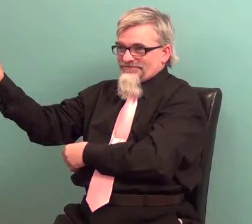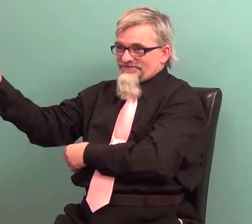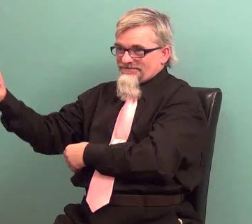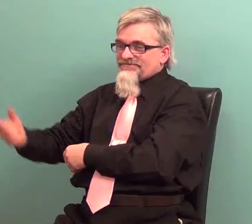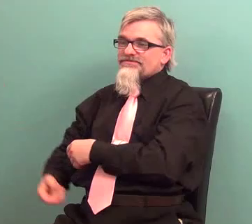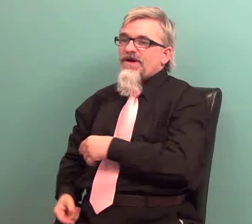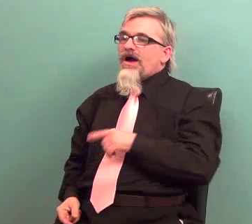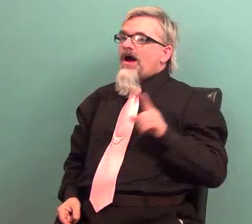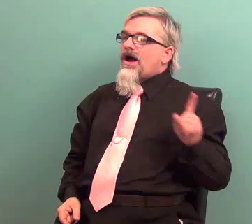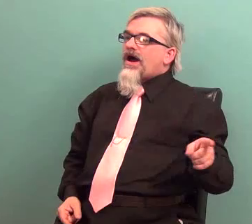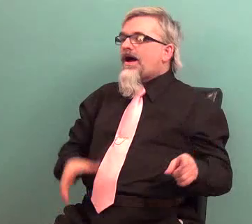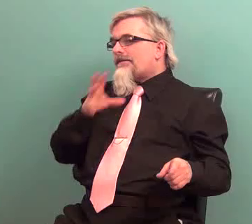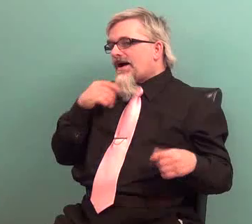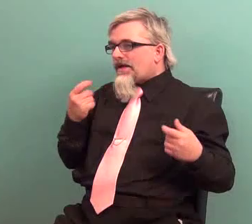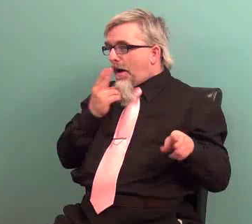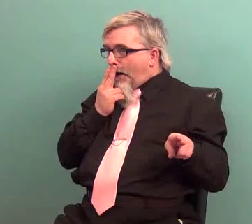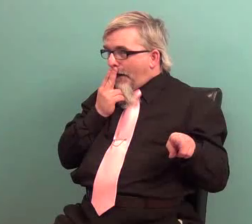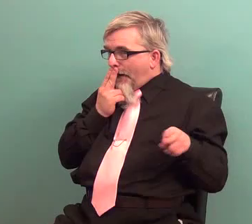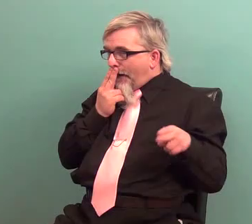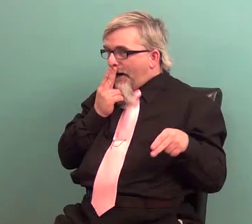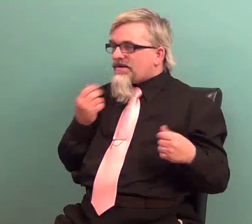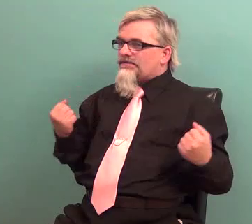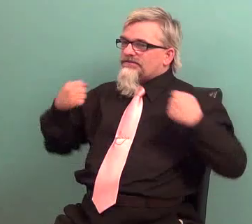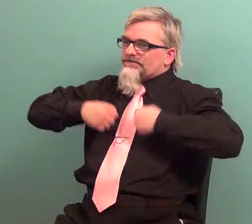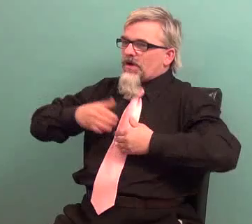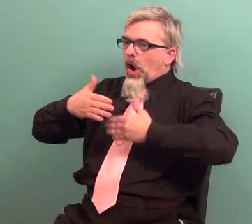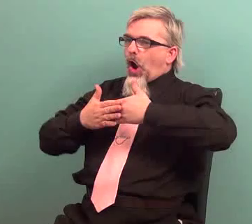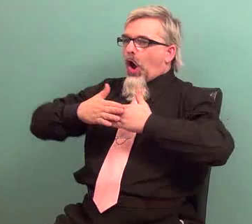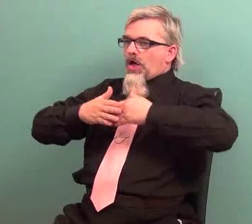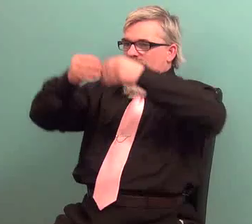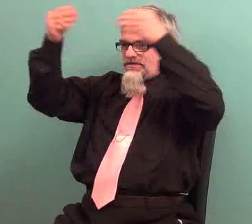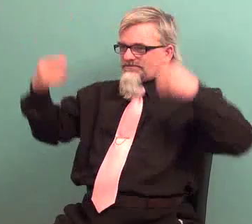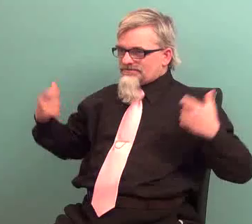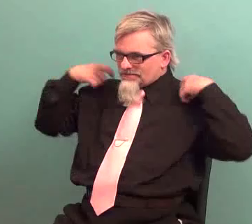A pan, Charlie Chaplin, zakłada na plecy nosidło z szybami.